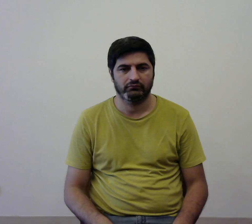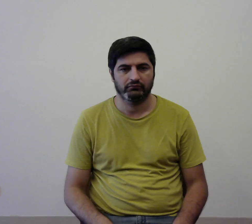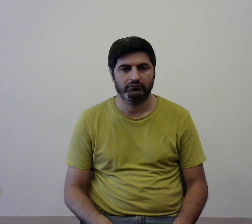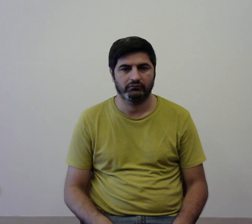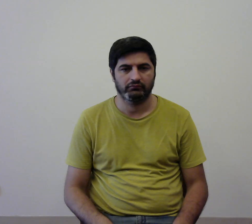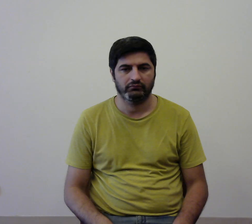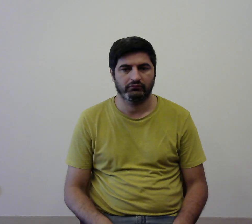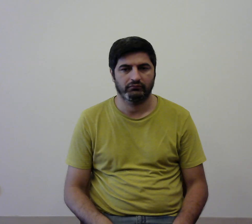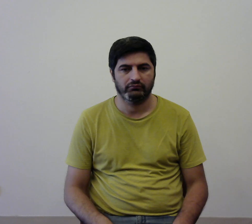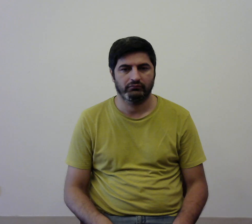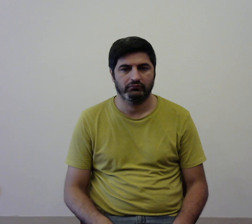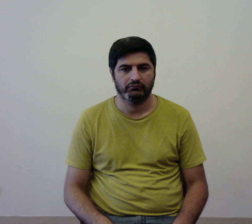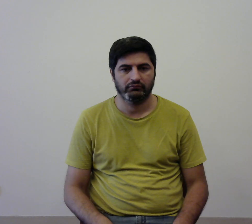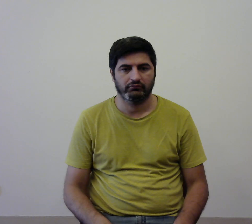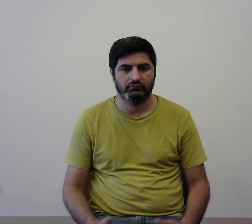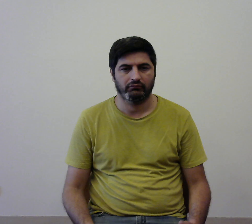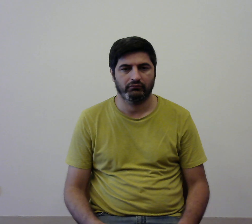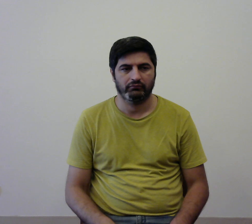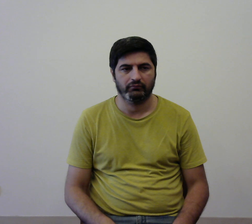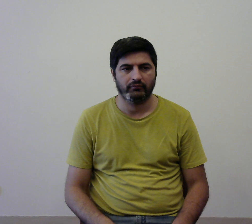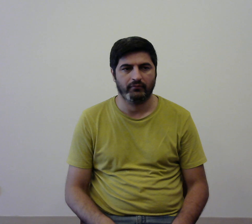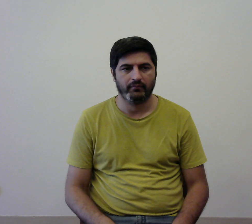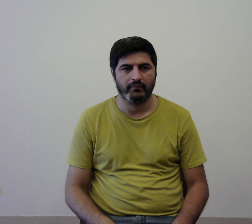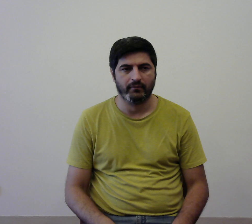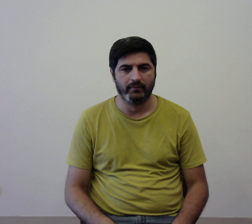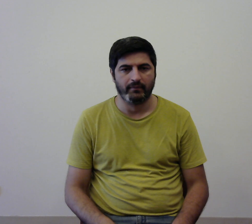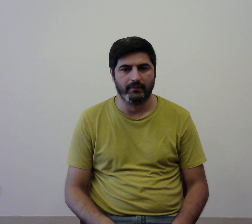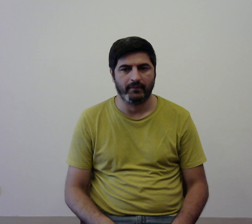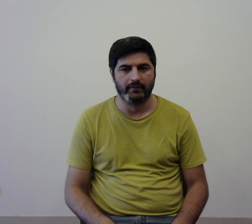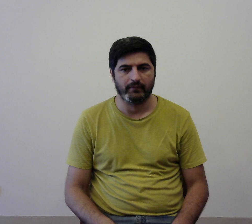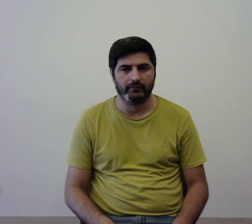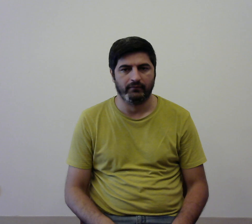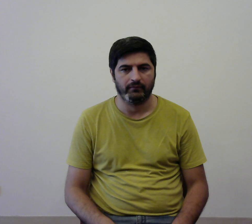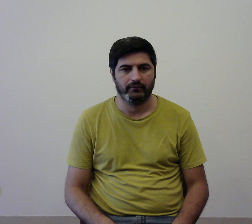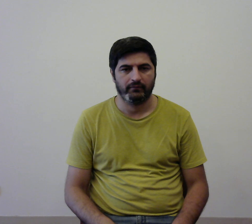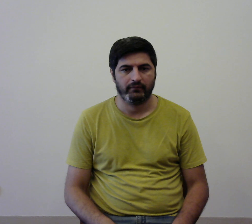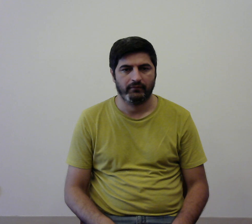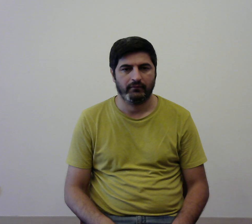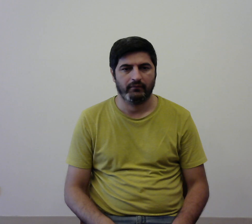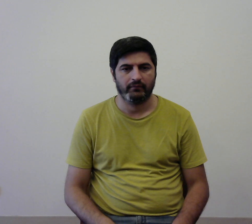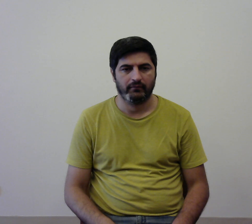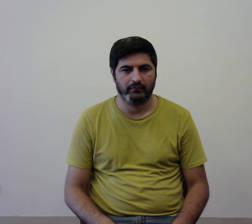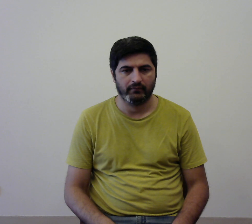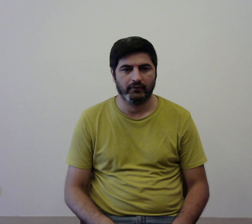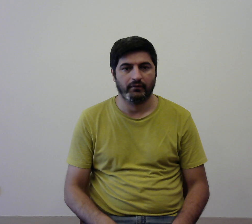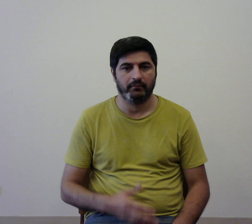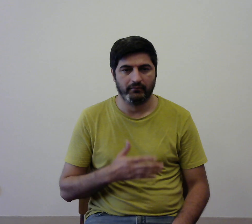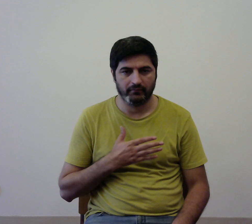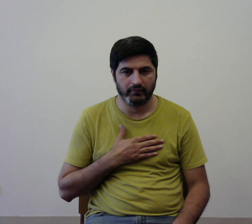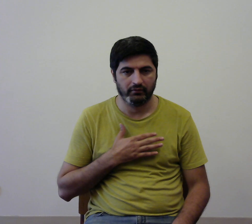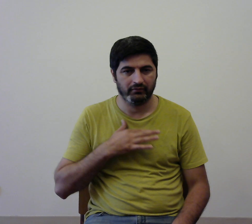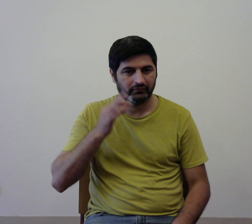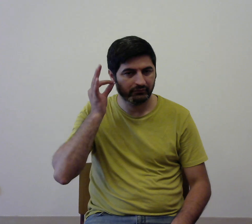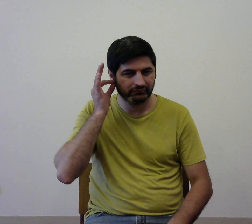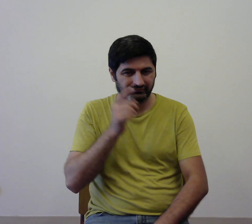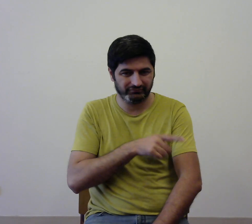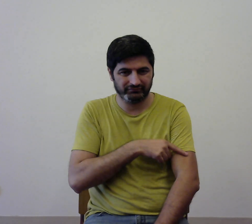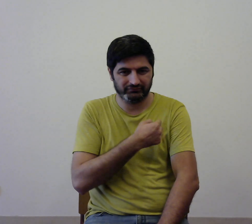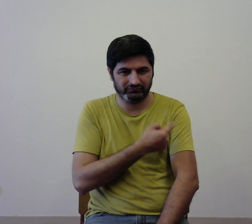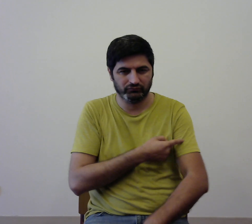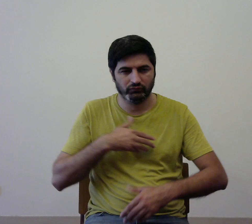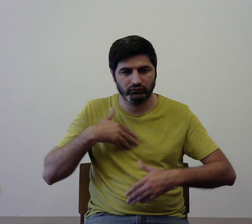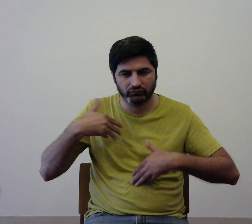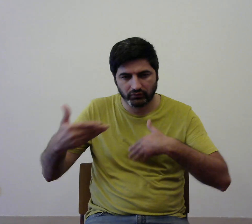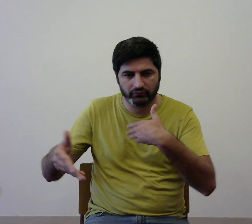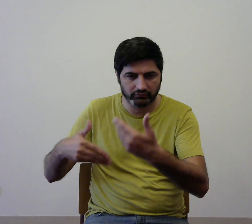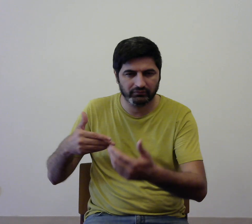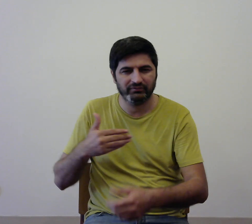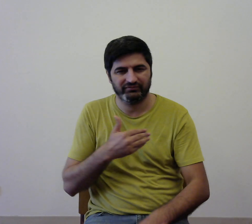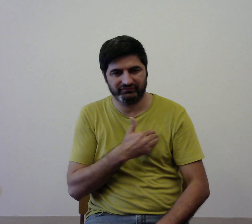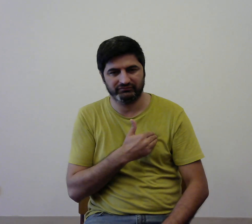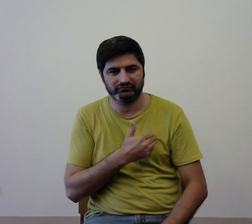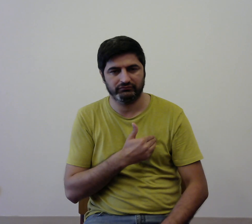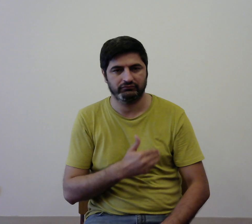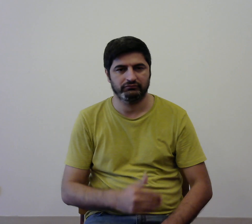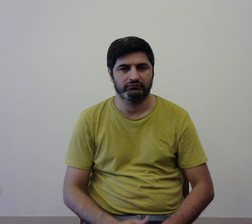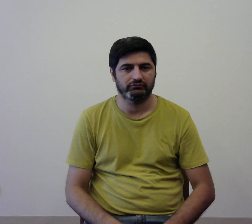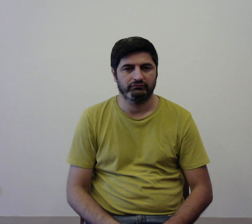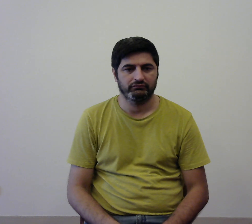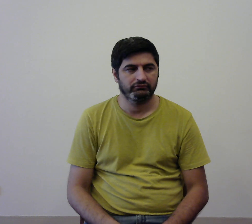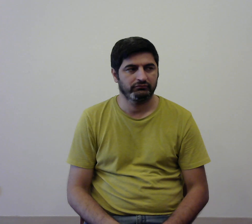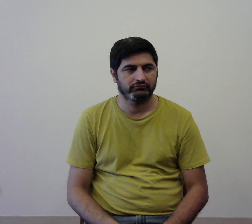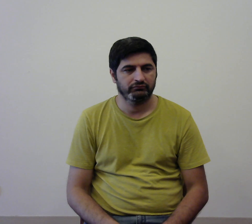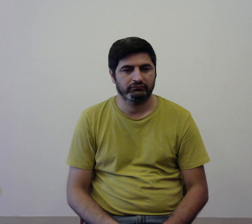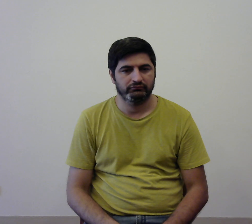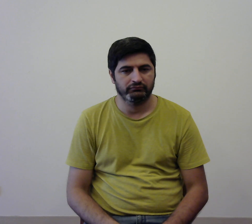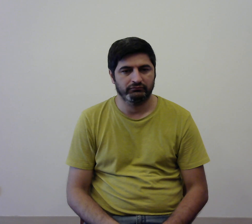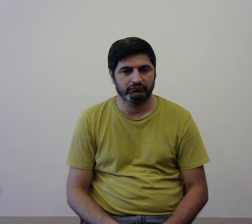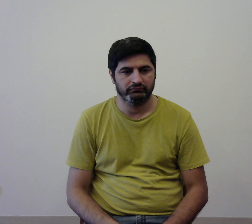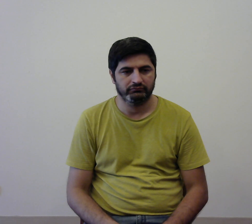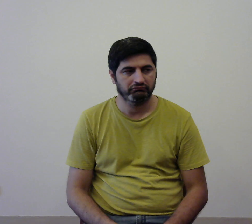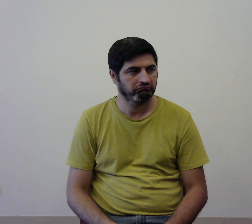Mən tibb məntəqəsinə müraciət etmək istərdim